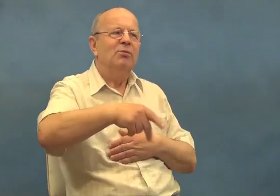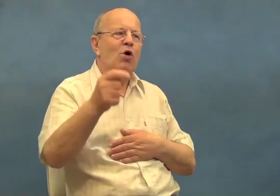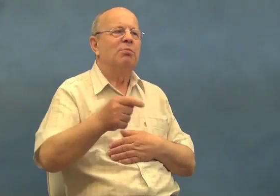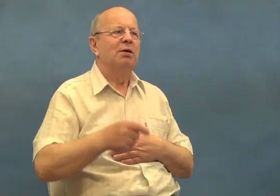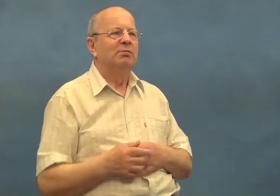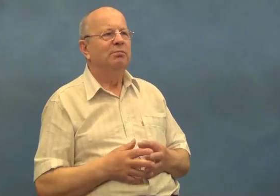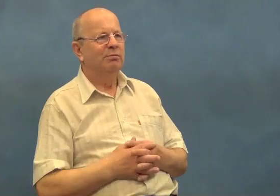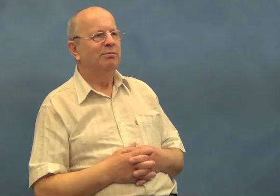Obowiązkowe co miesiąc.